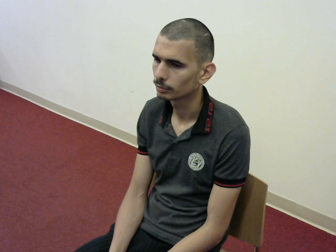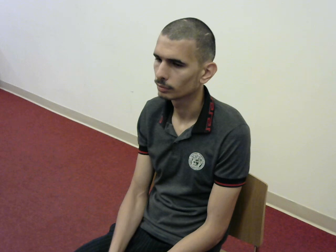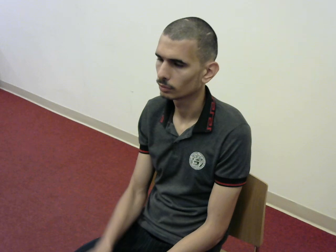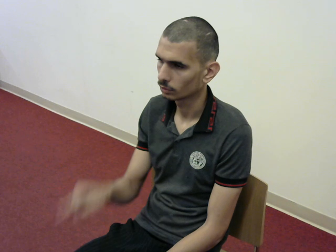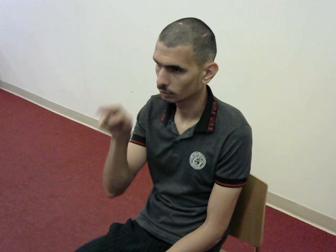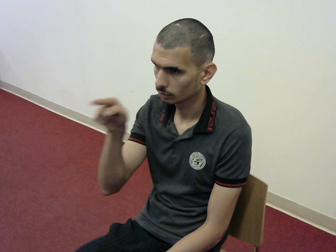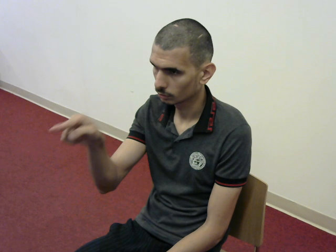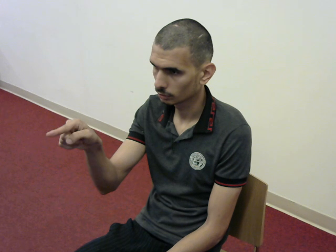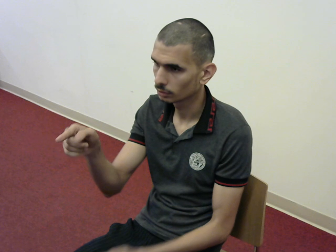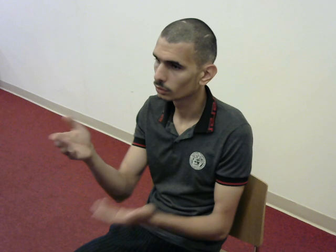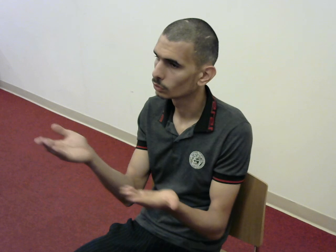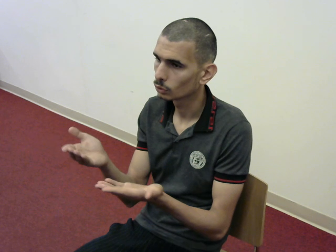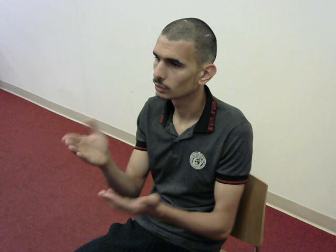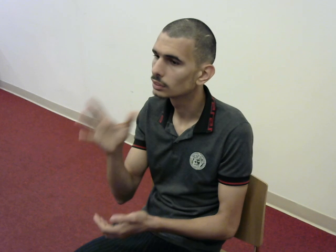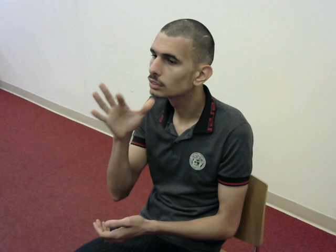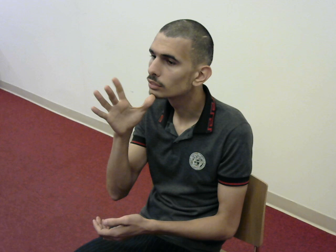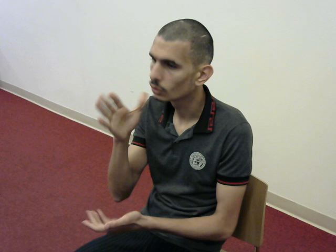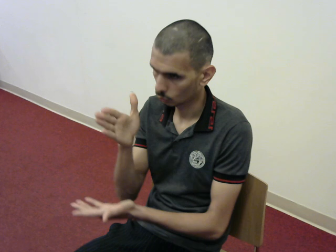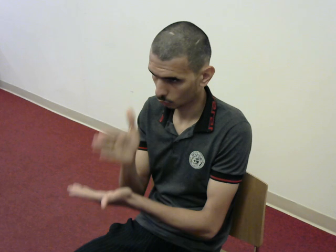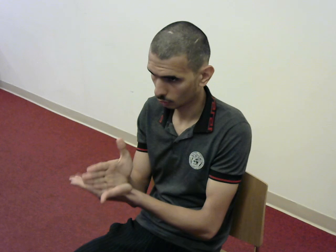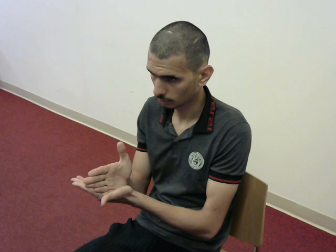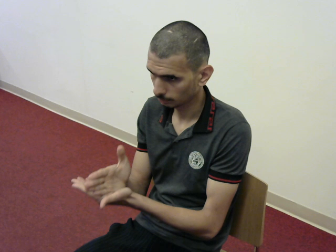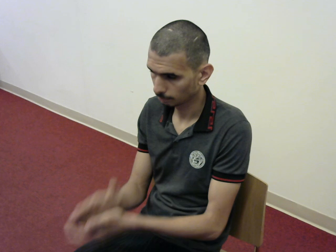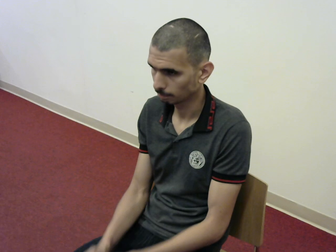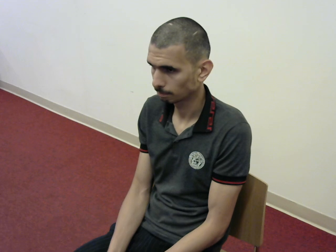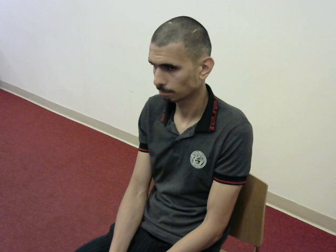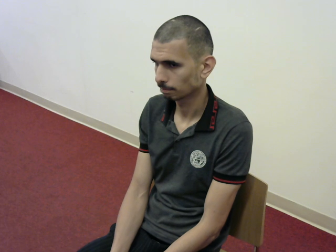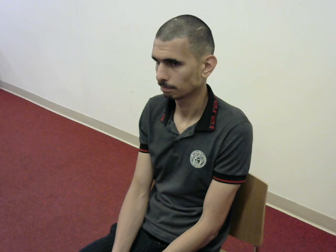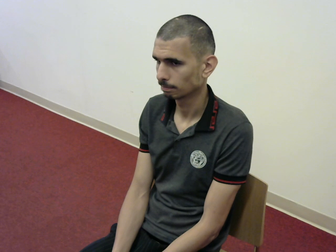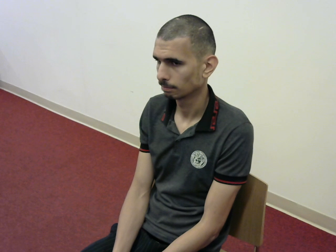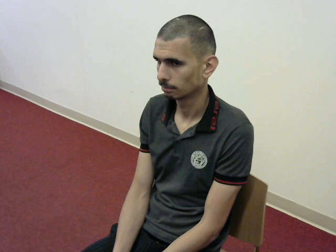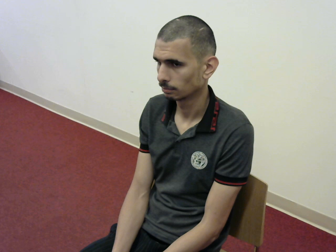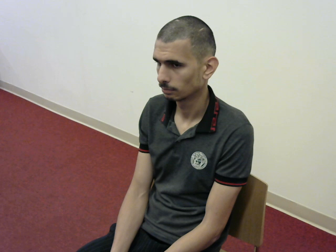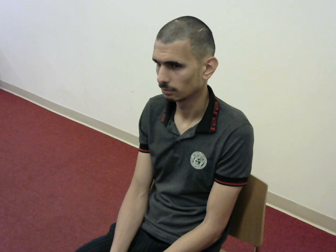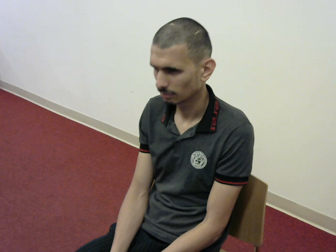Sizin neçə yaşınız var?